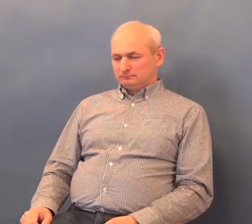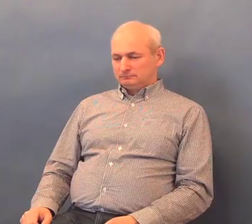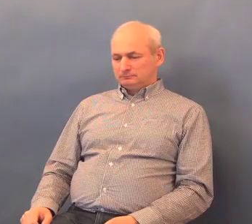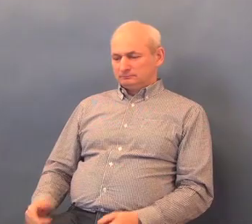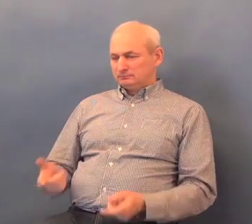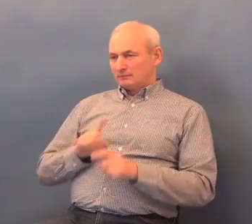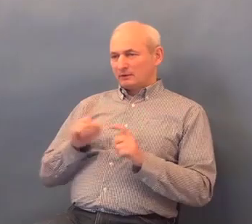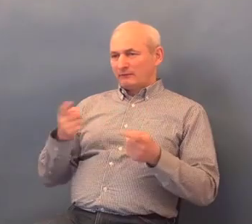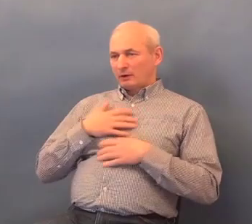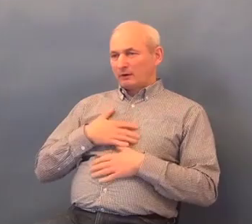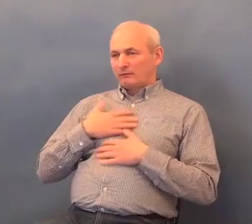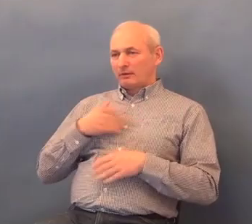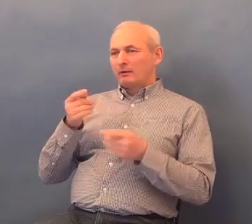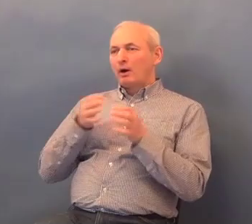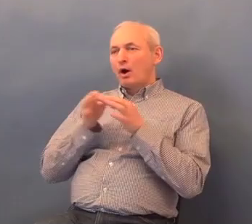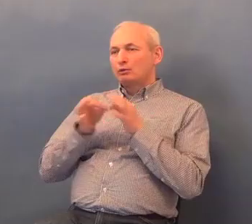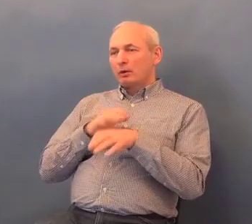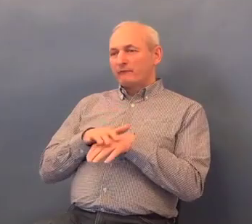Nie wolno się kąpać, żeby oszczędzać wodę.